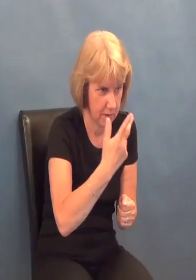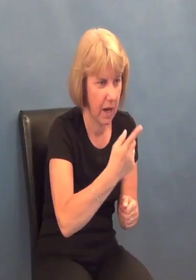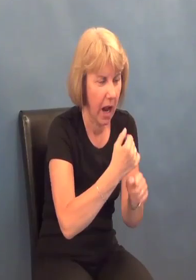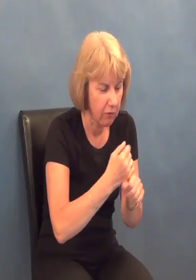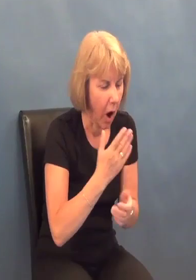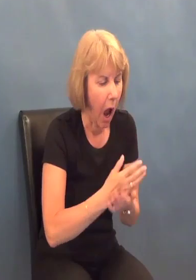Na kawę już.